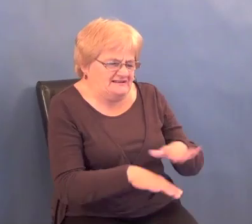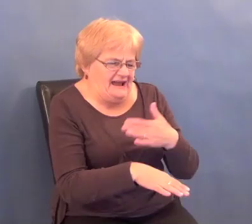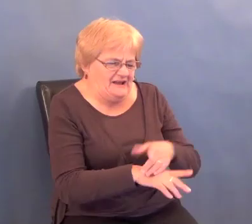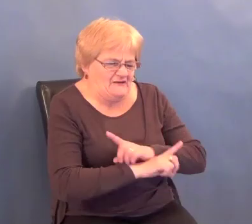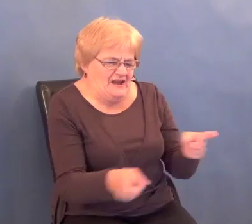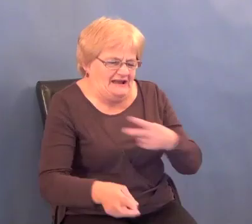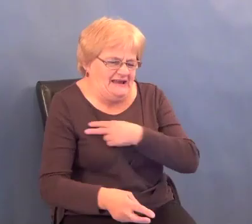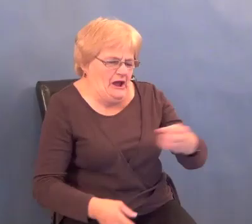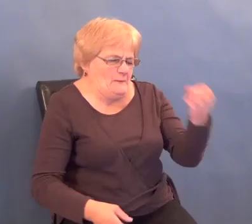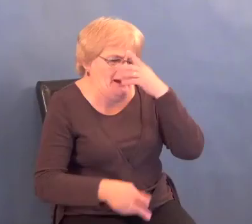Nie wolno pokazywać się nago.